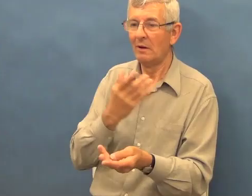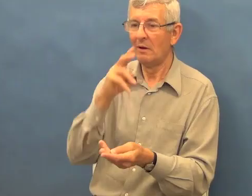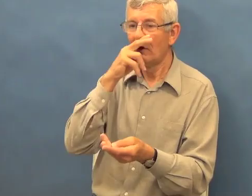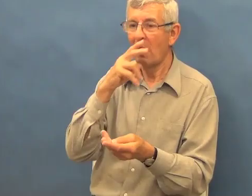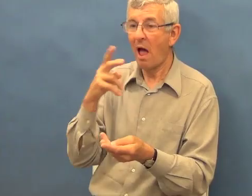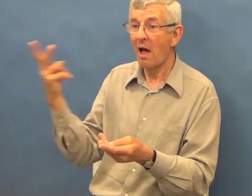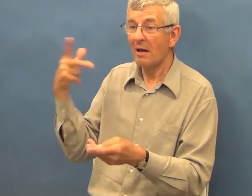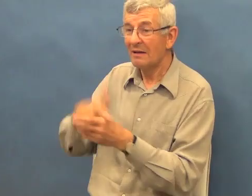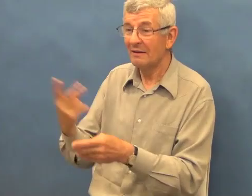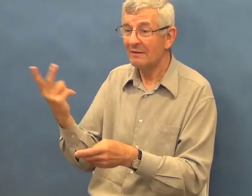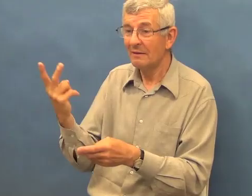Tylko tych dwóch pozostałych ciężko pracowało.